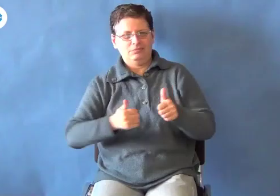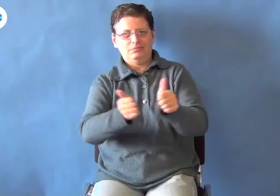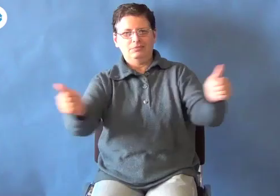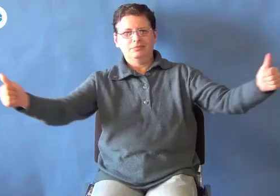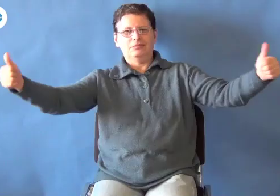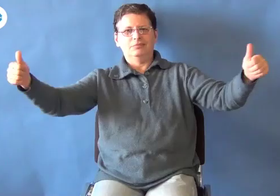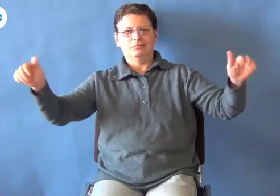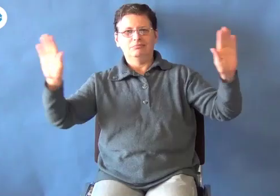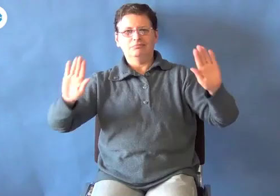Rozejść się.